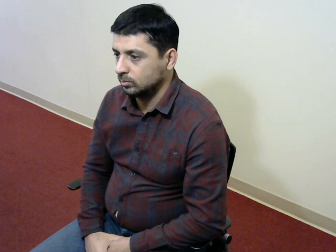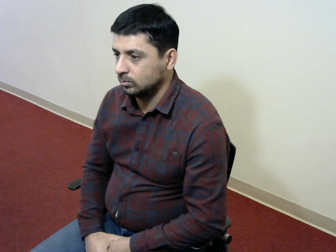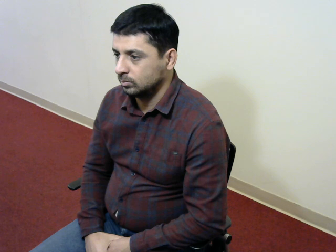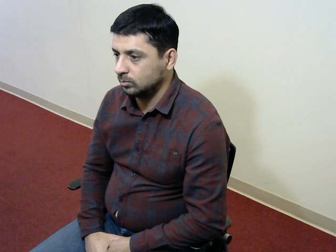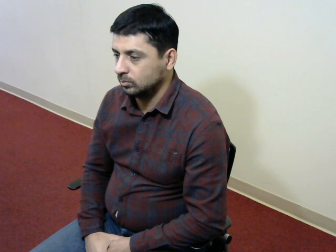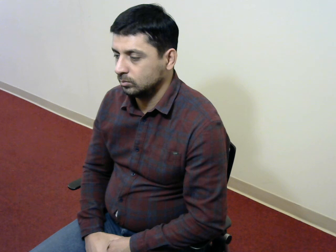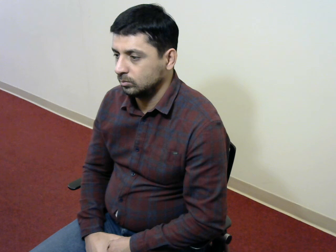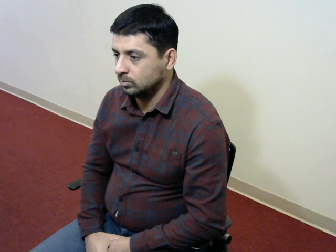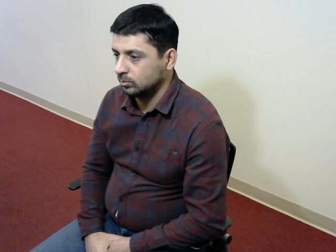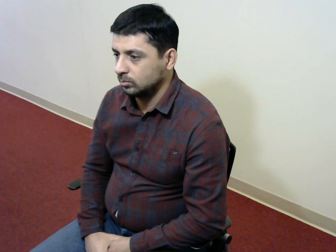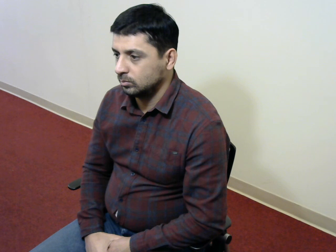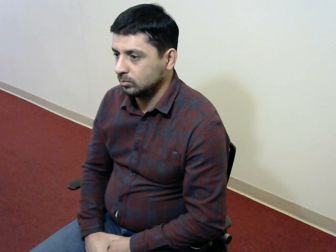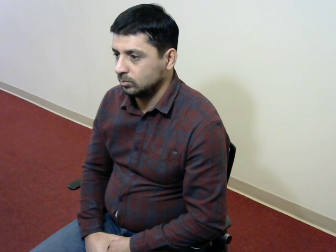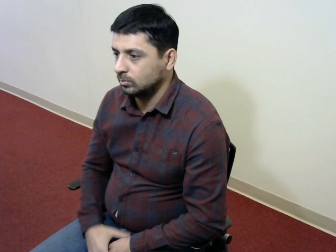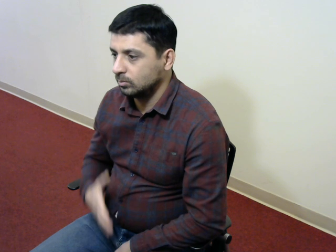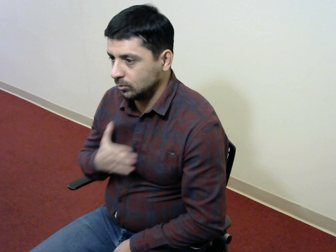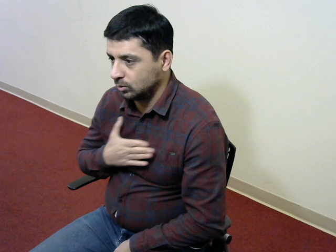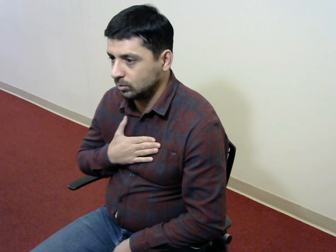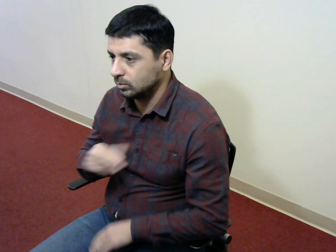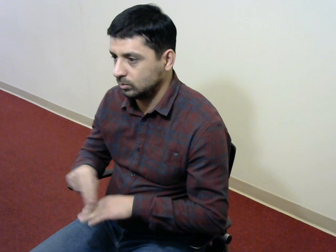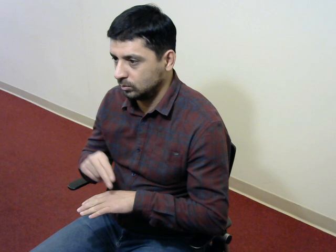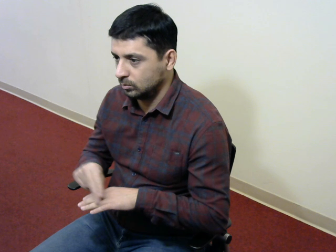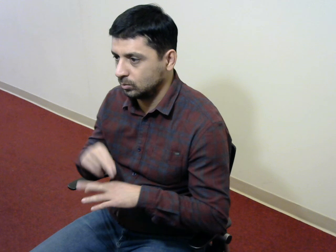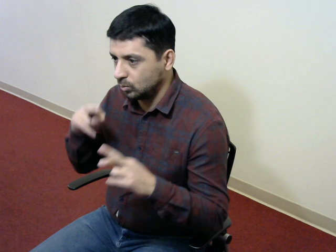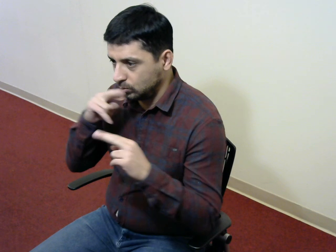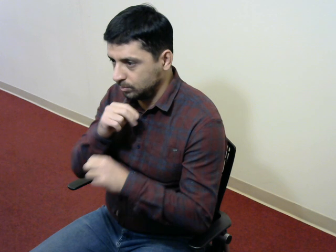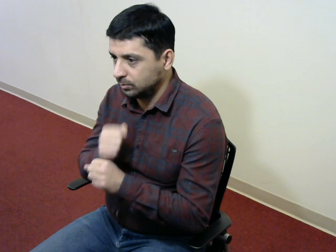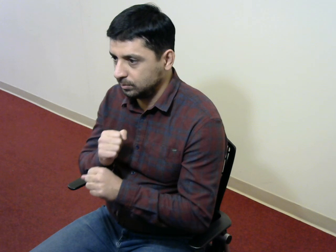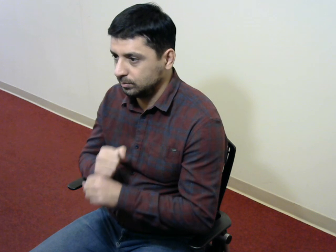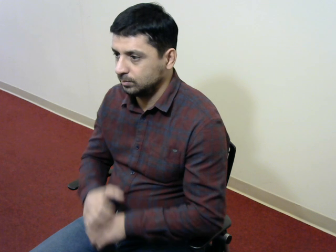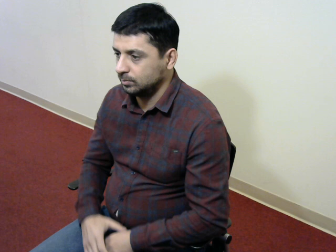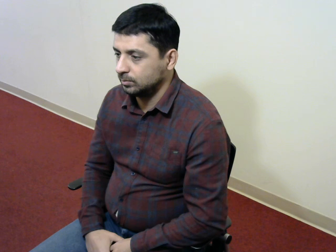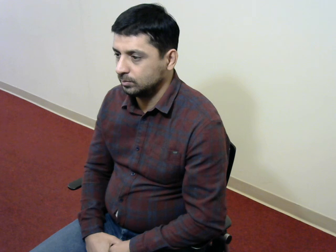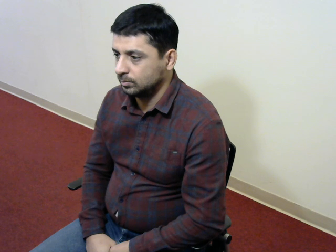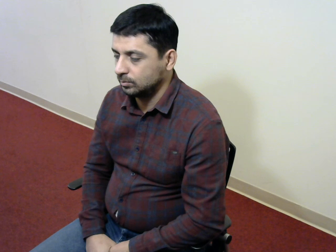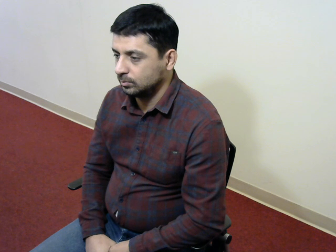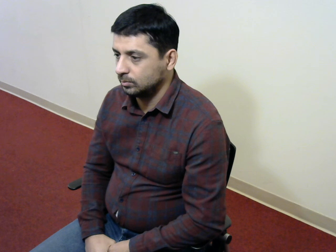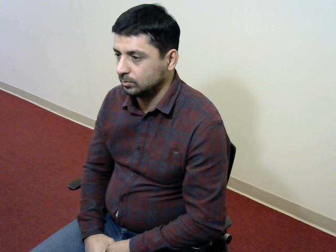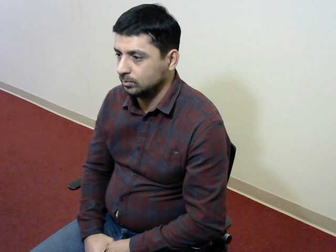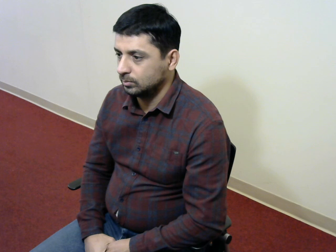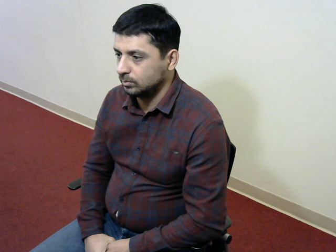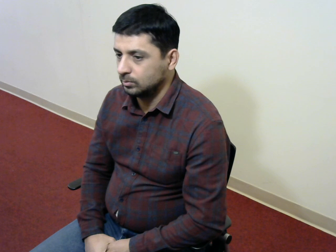Mənim həyat yoldaşım səhv edib